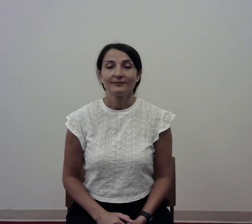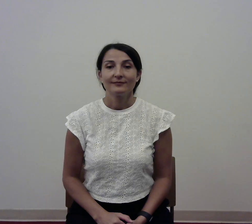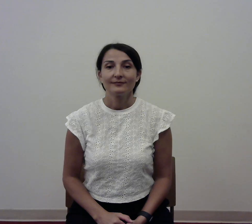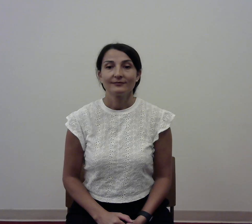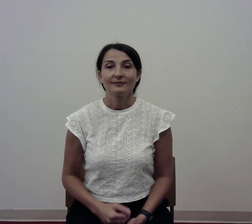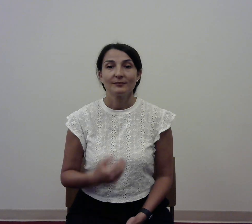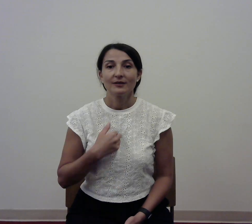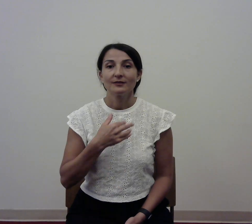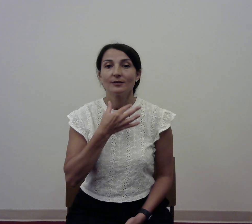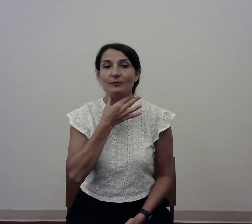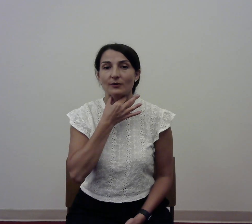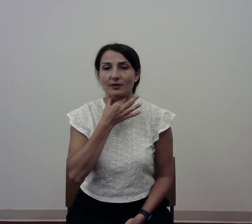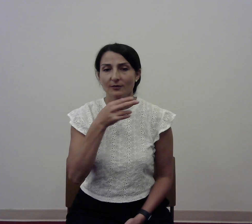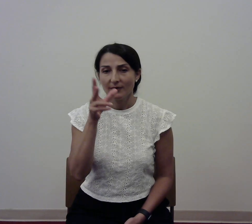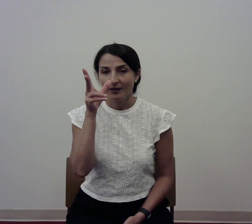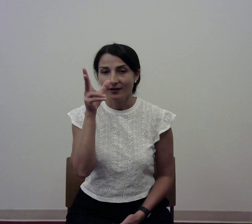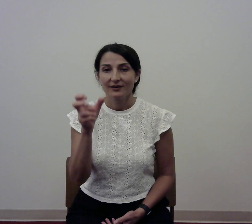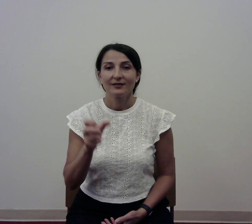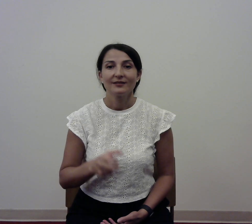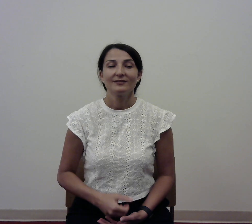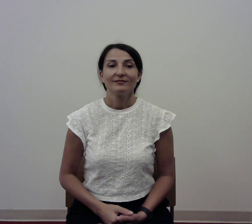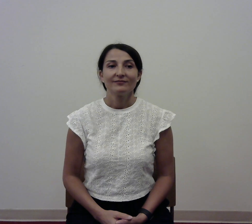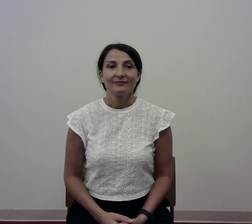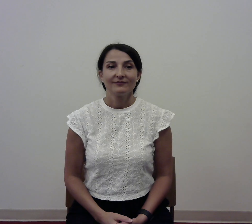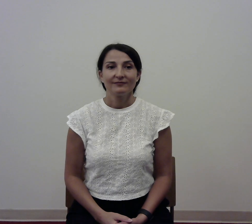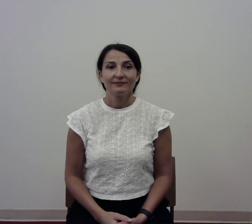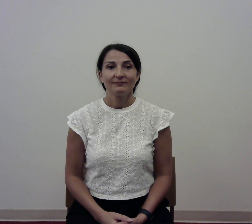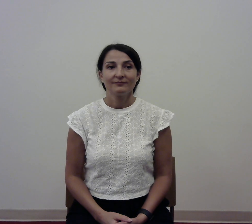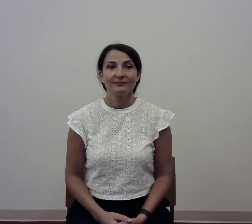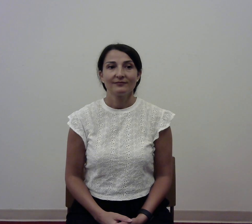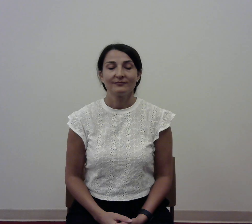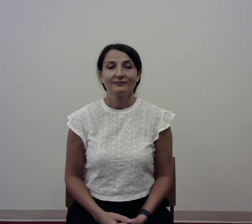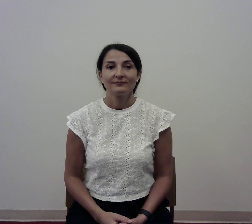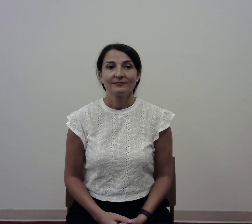Mənim boğazım ağrıyır